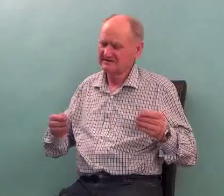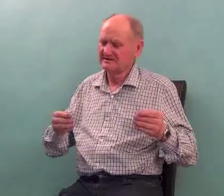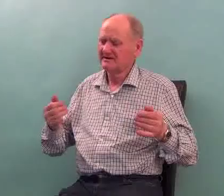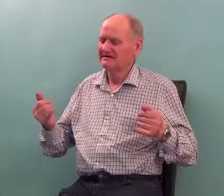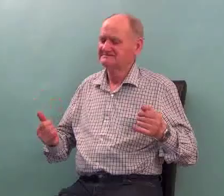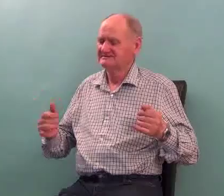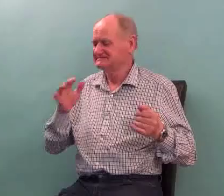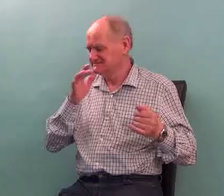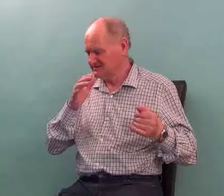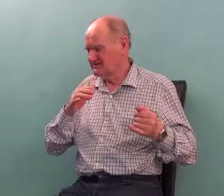Dzieci są zadowolone.